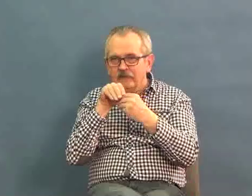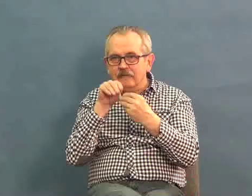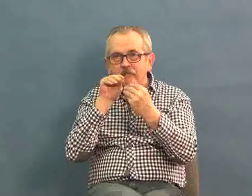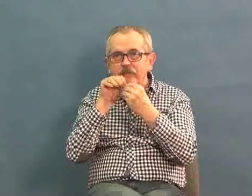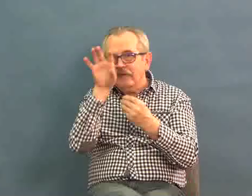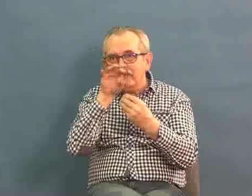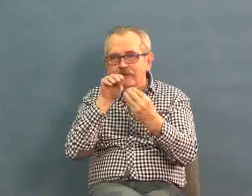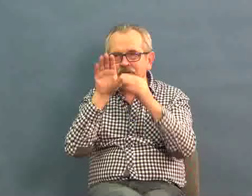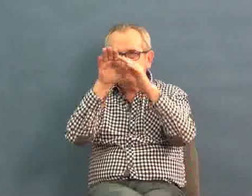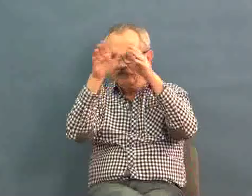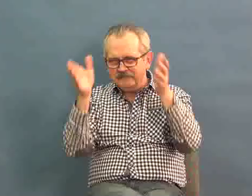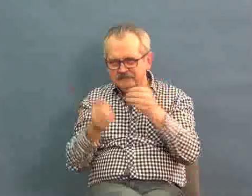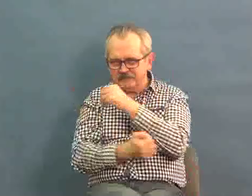Patrzą na siebie przez szkło akwarium.